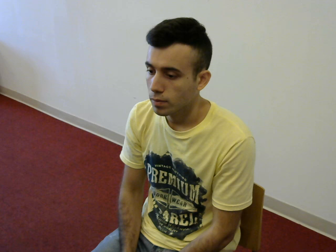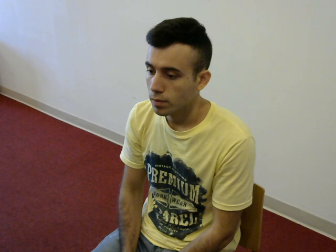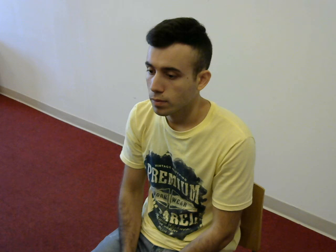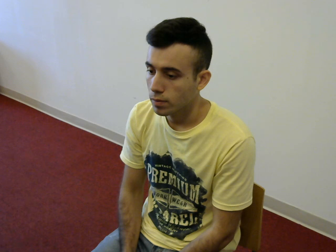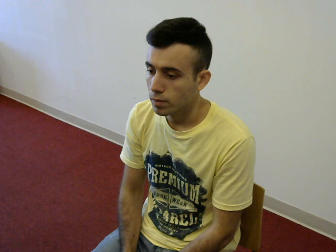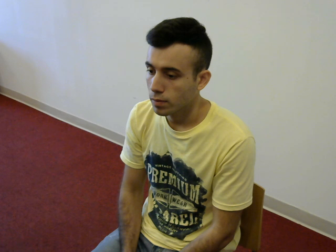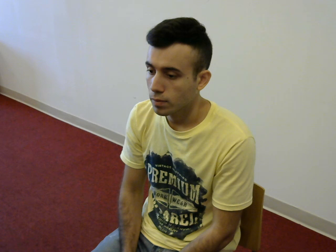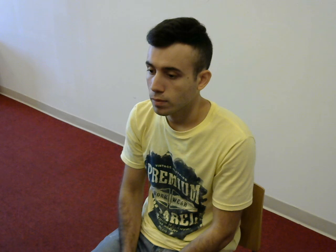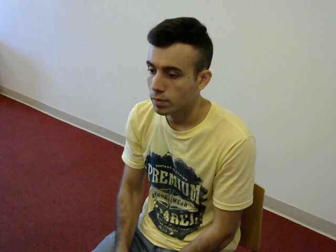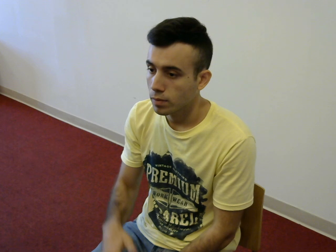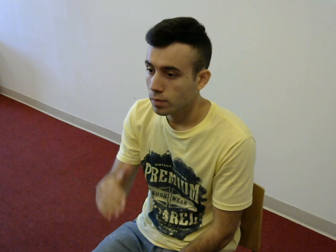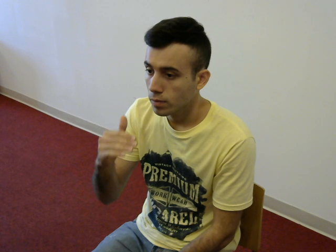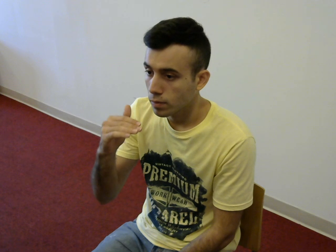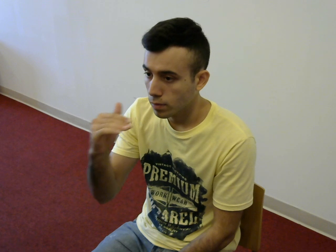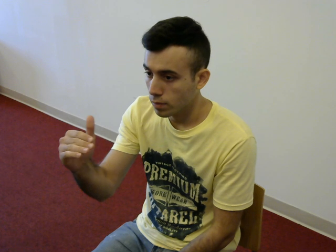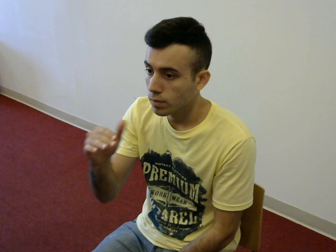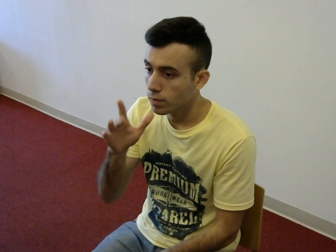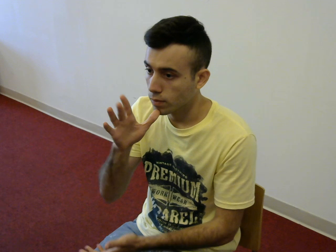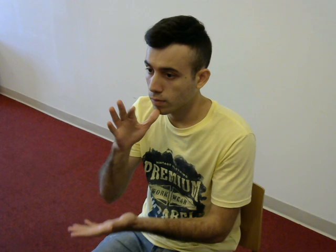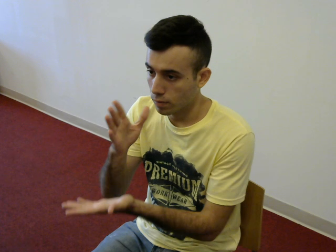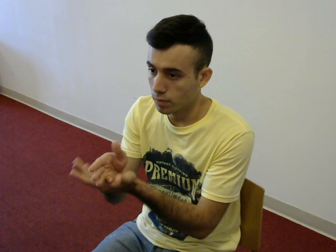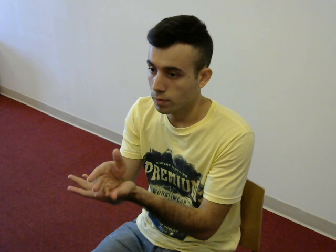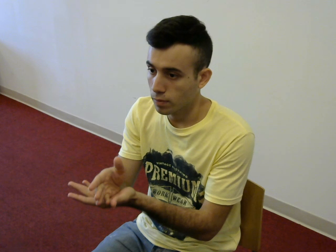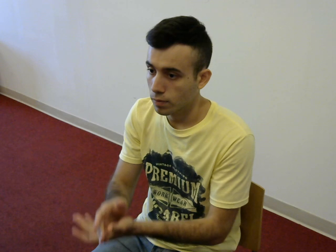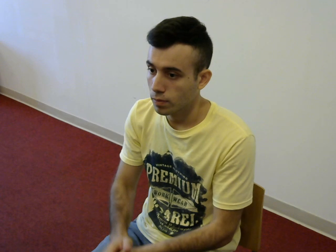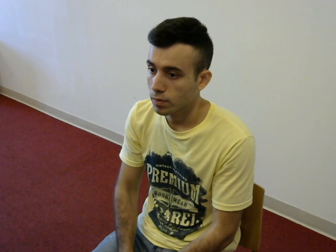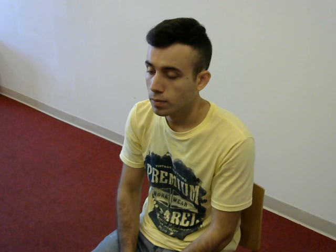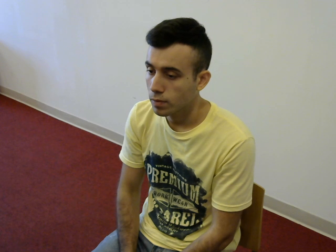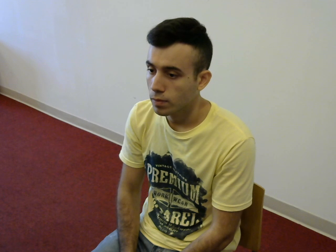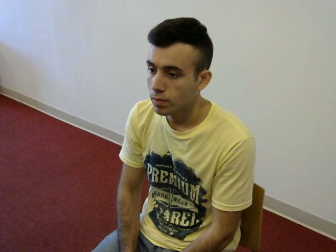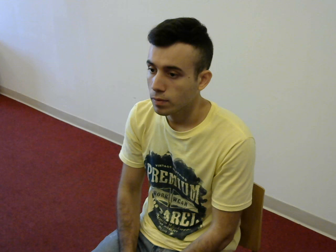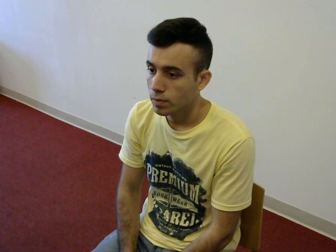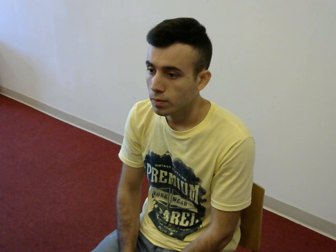Sizin vaxtınız var?